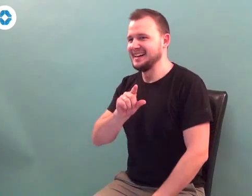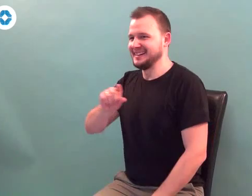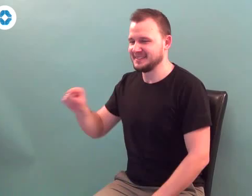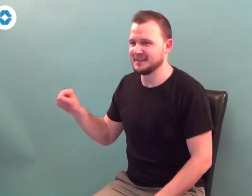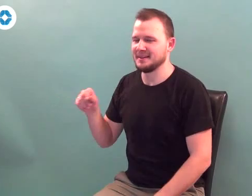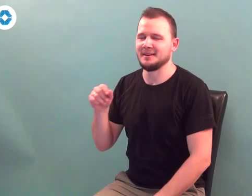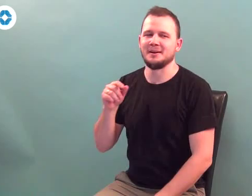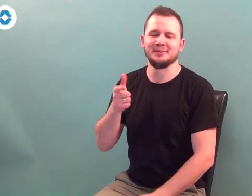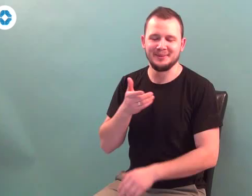Co było dalej?